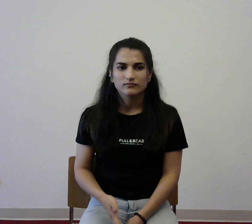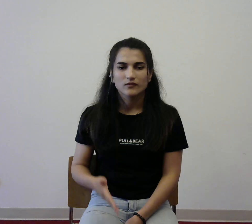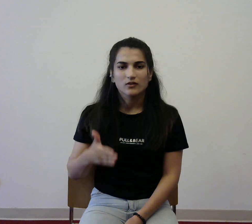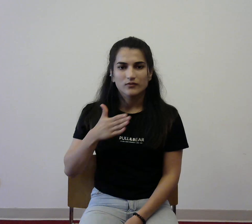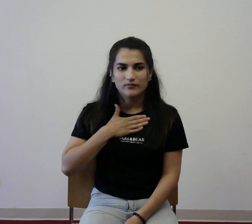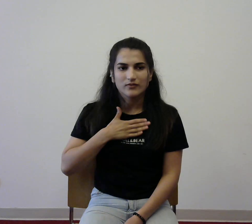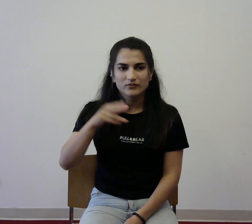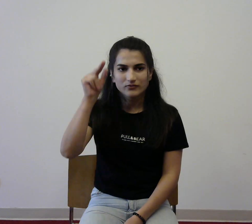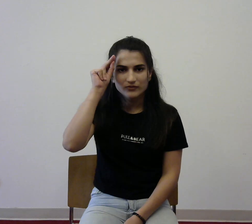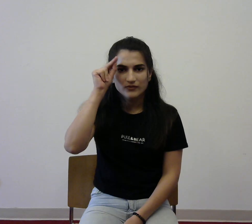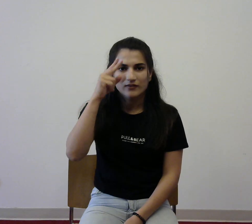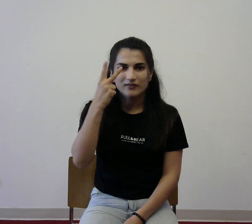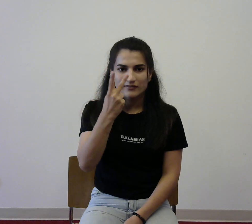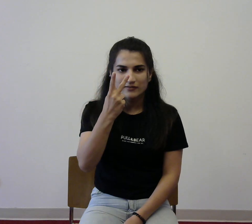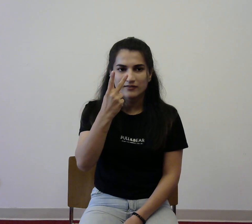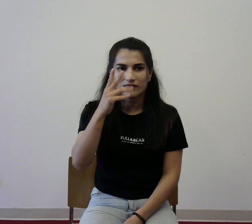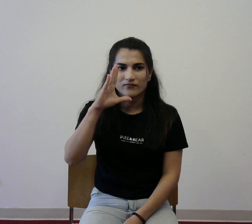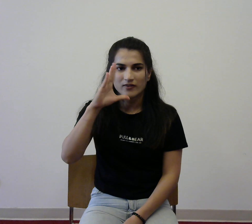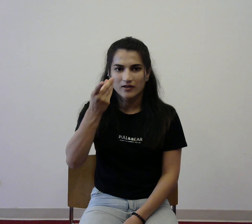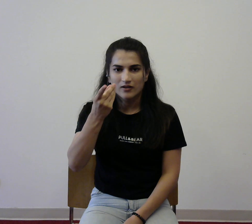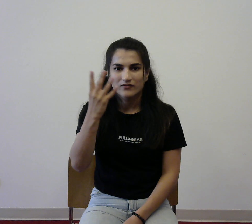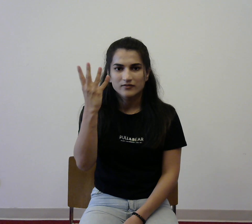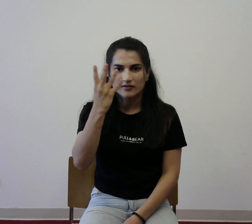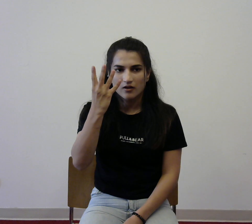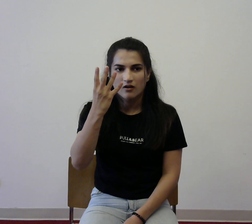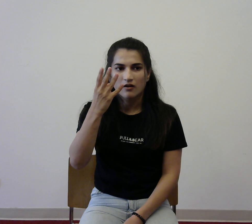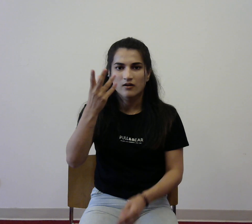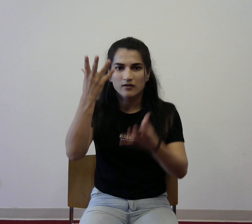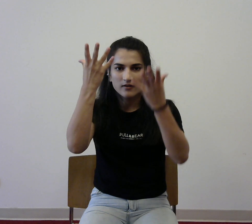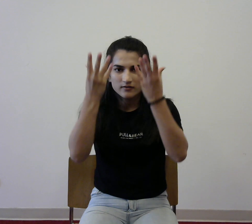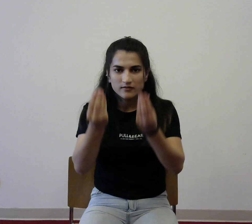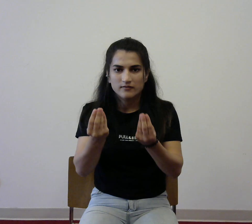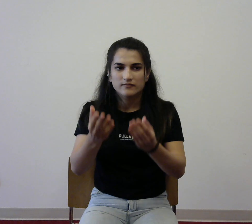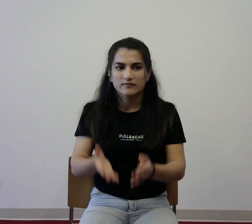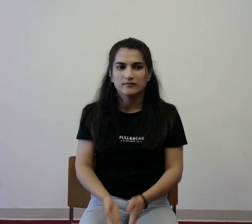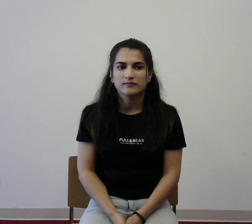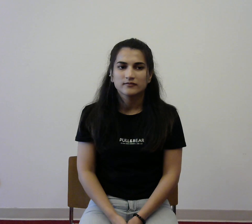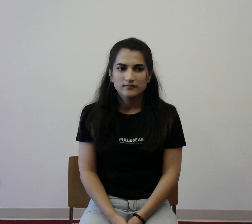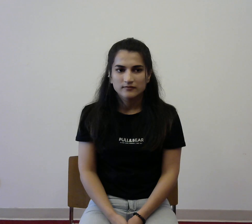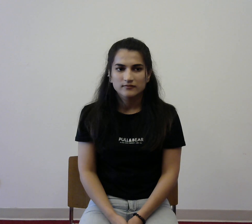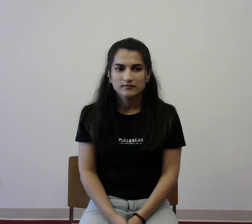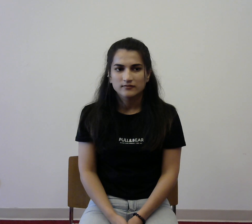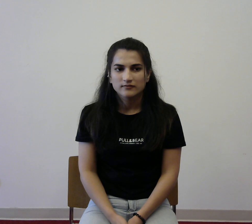Mənim dərslərim 2-ci və 4-cü günlərdir